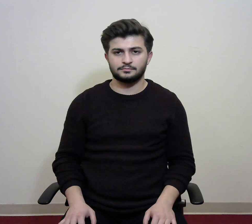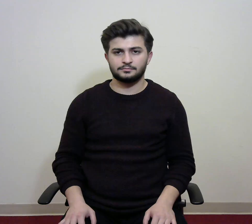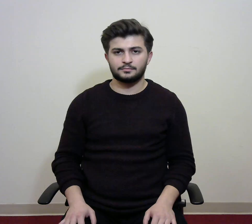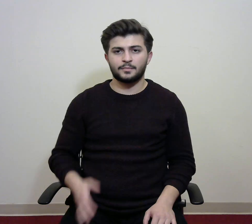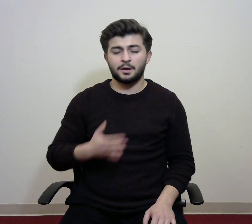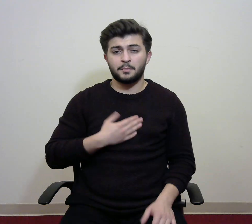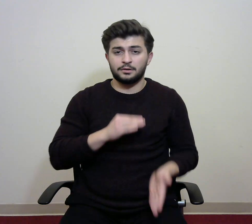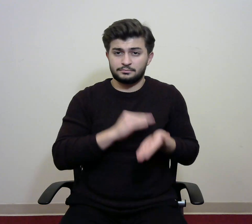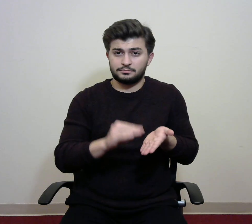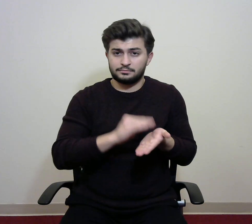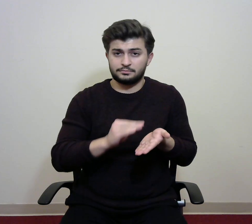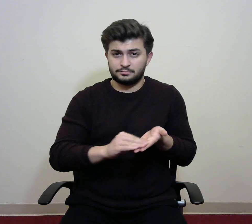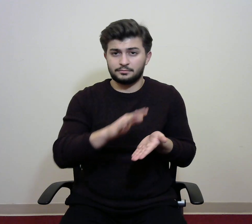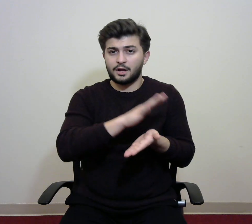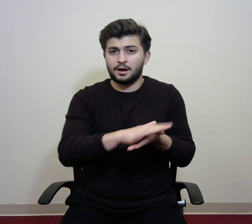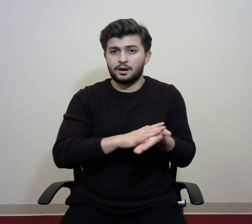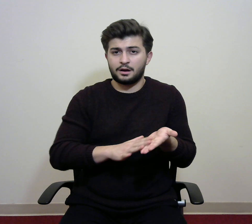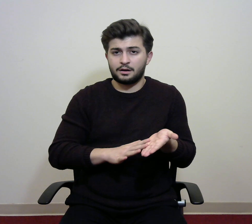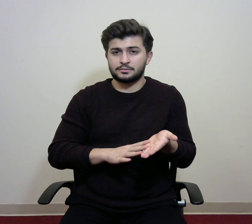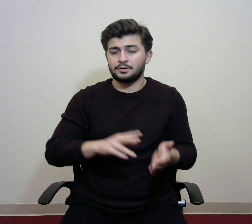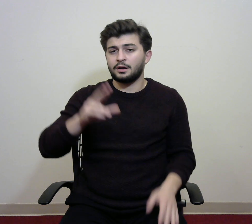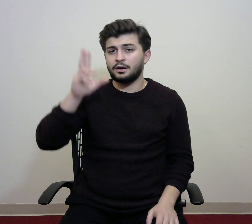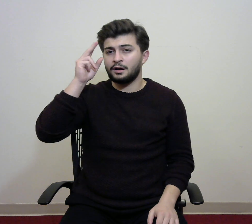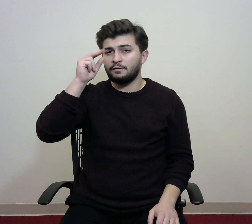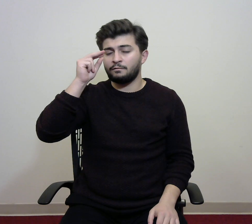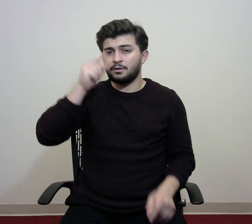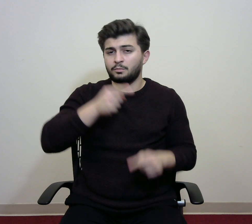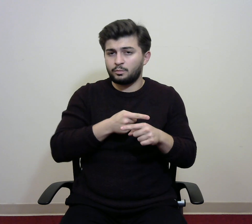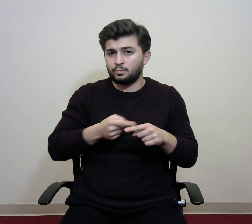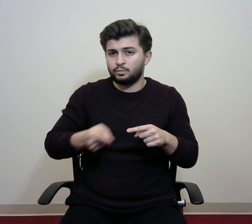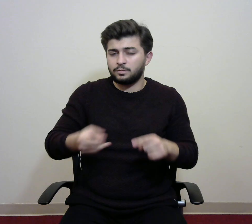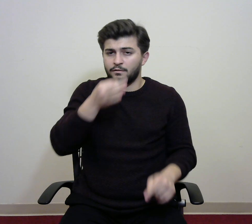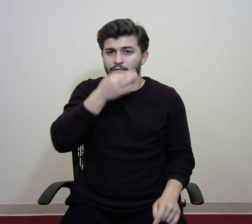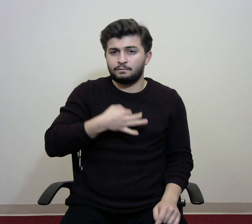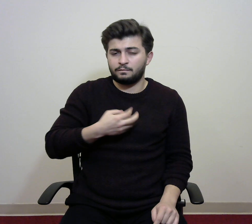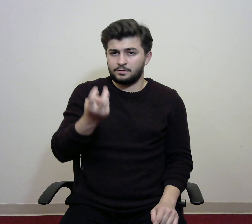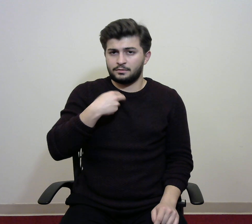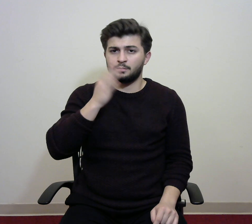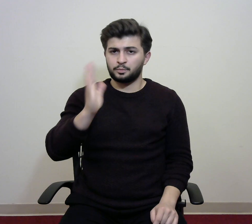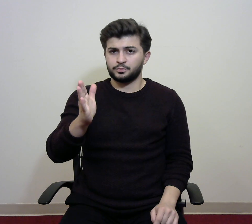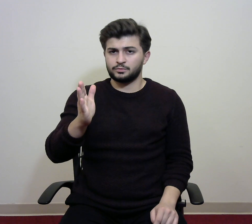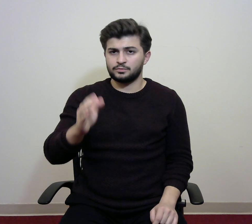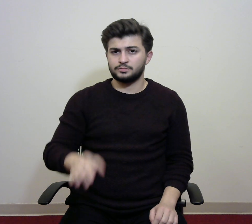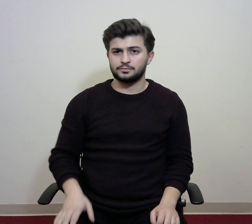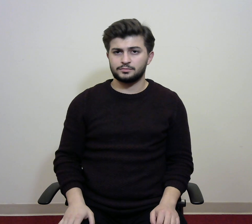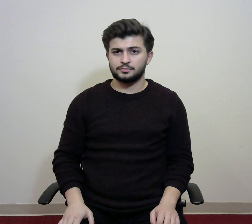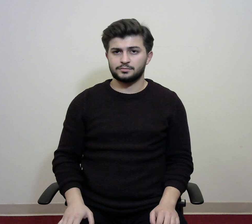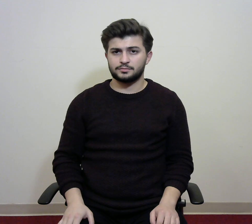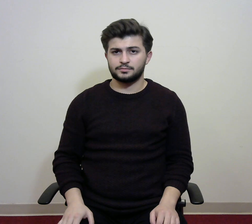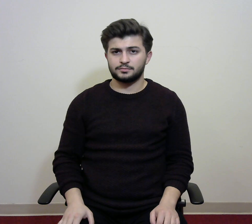Mənim yazdığım ərizəyə hansı müddətdə cavab gələcək?